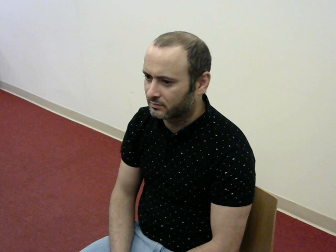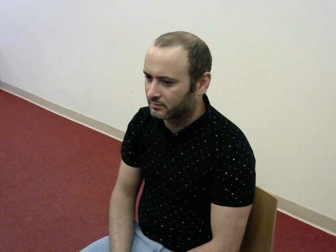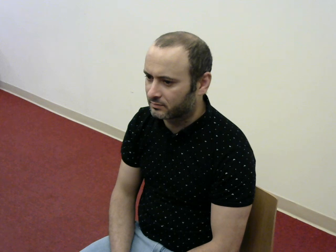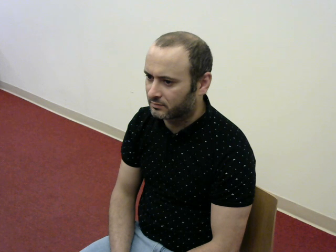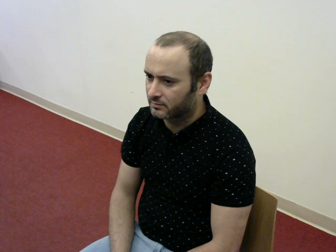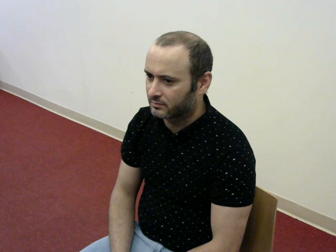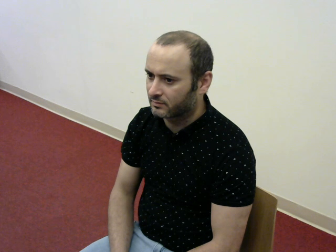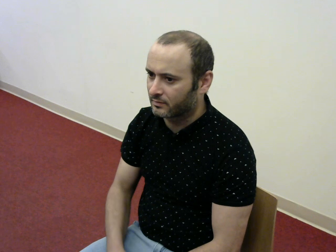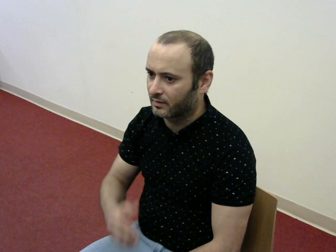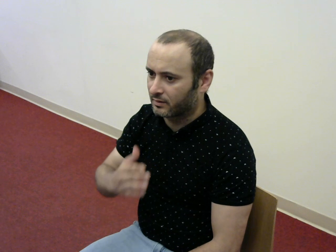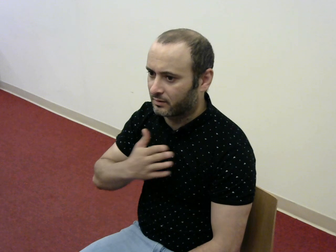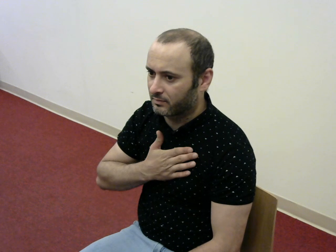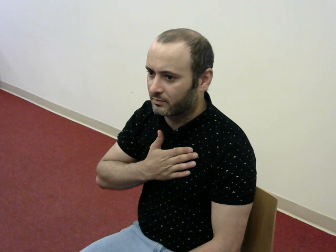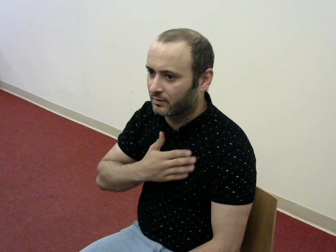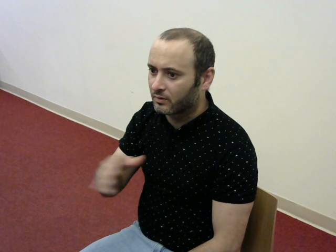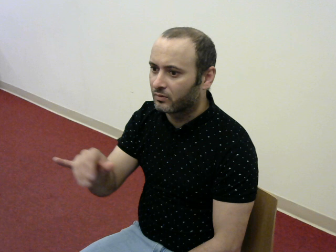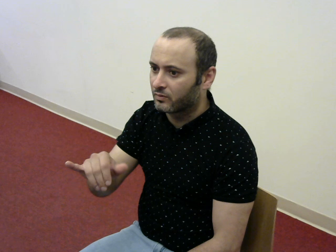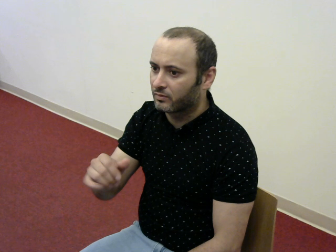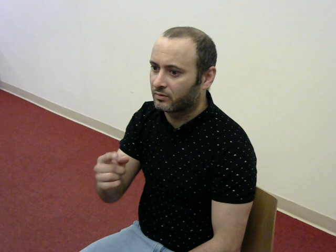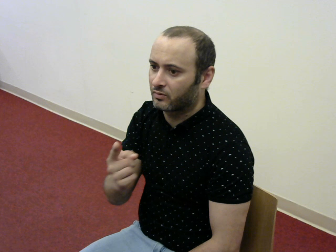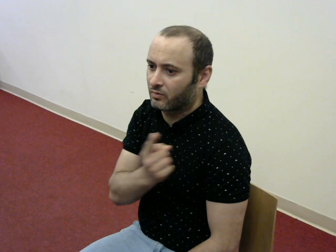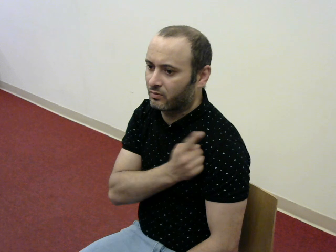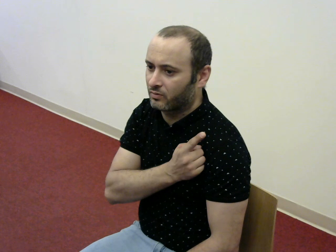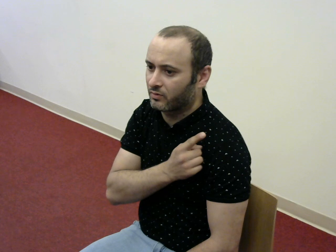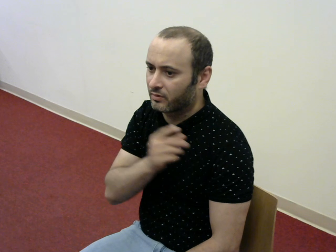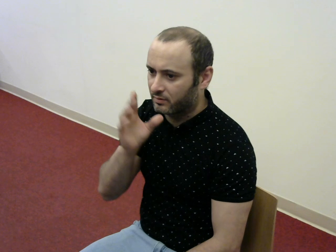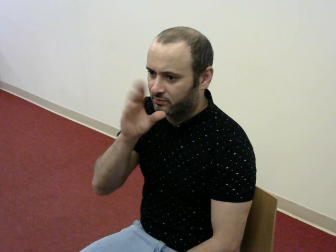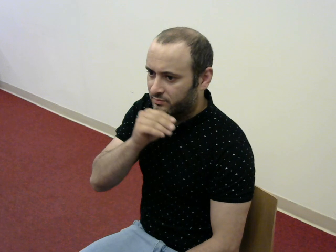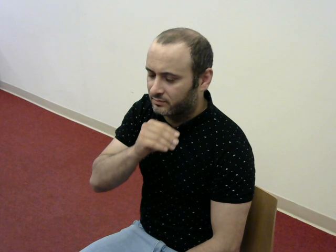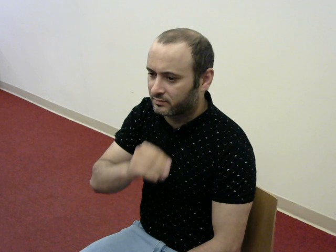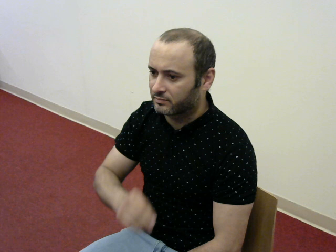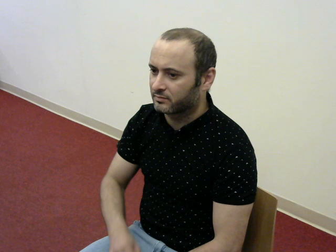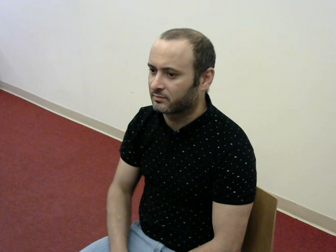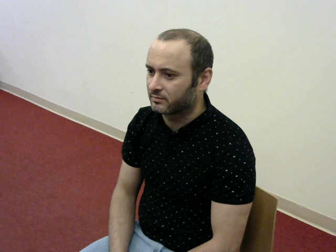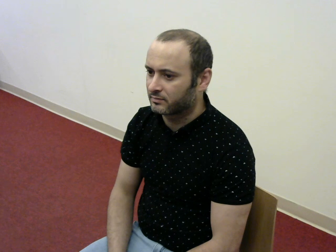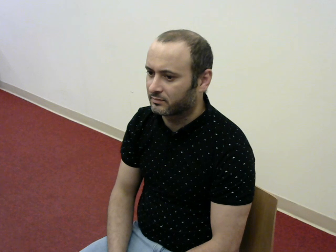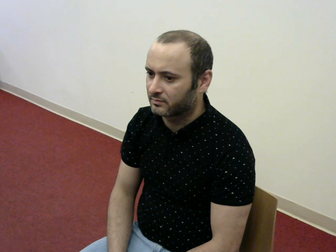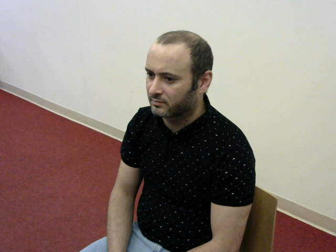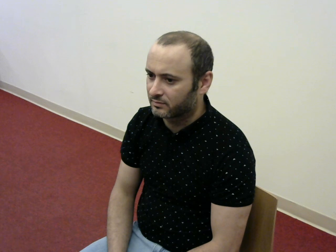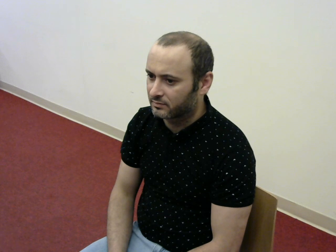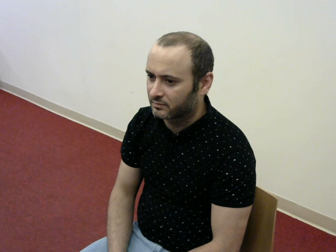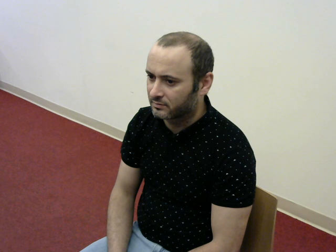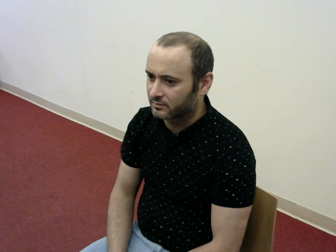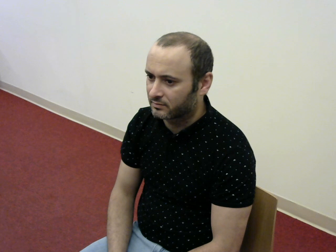Mən harda gözləyə bilərəm?